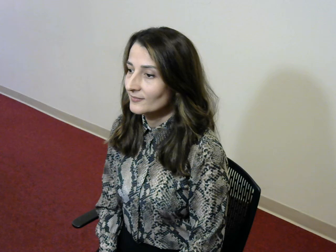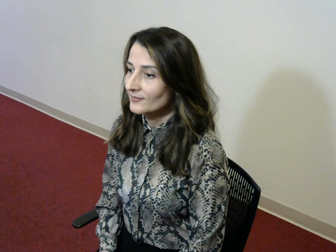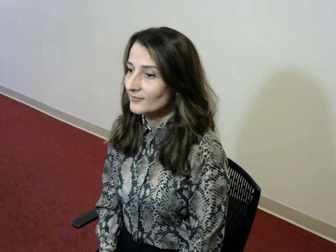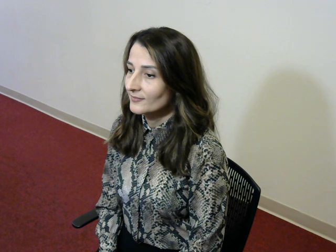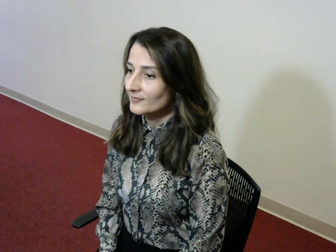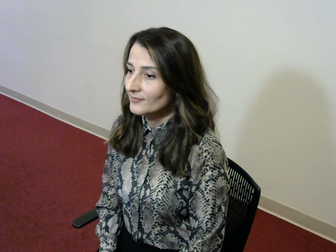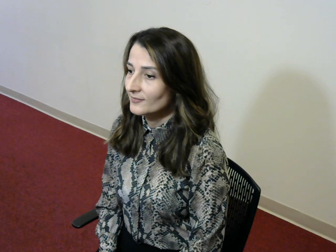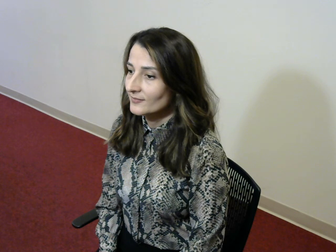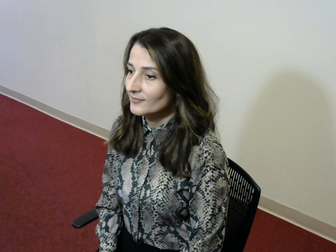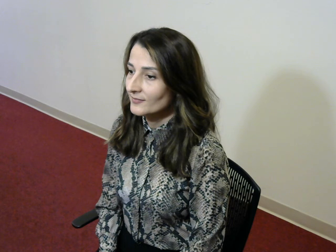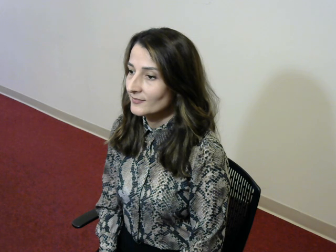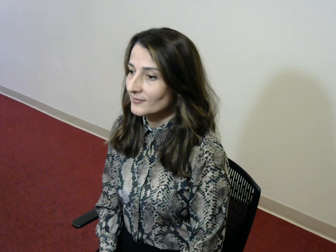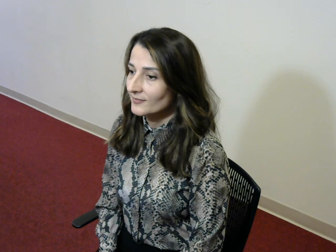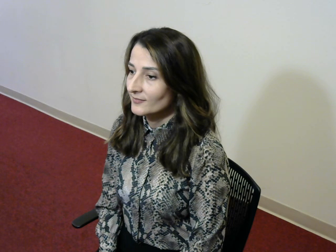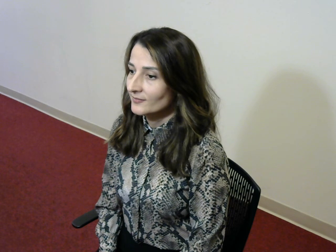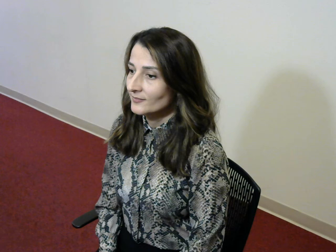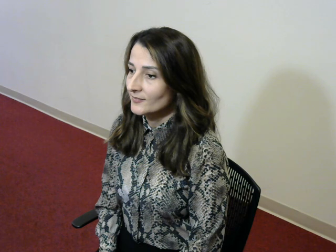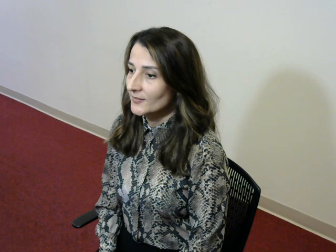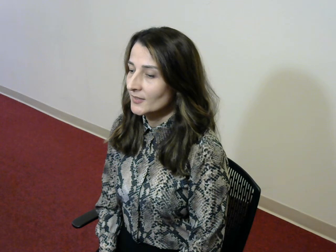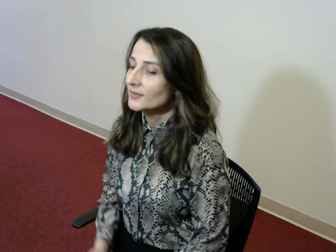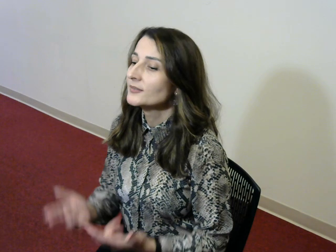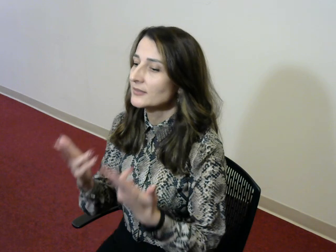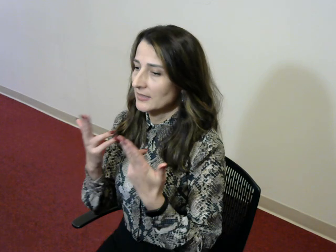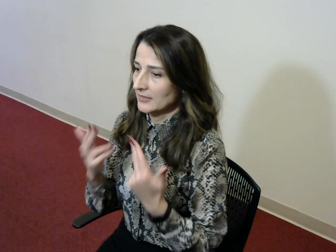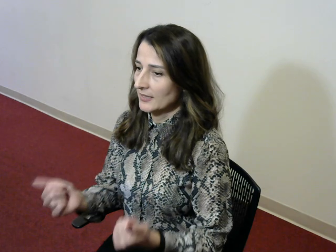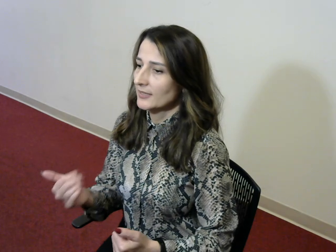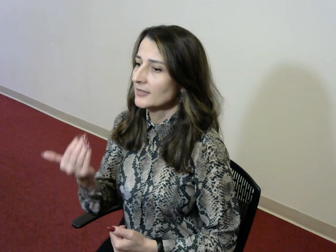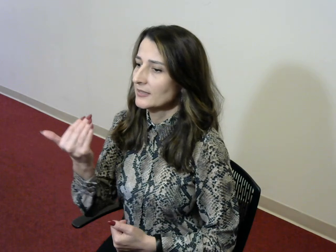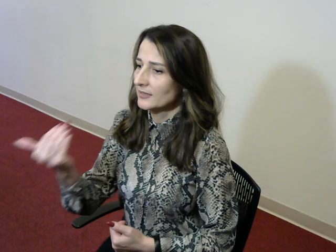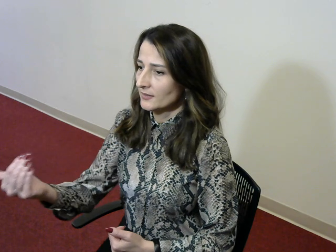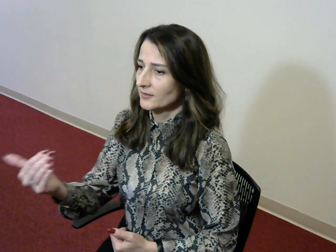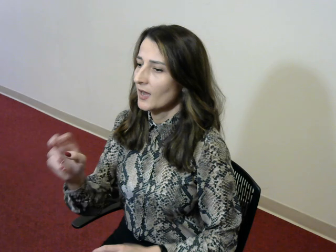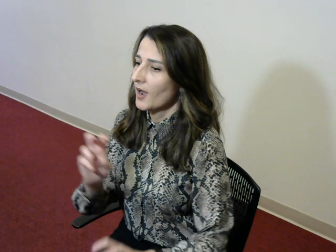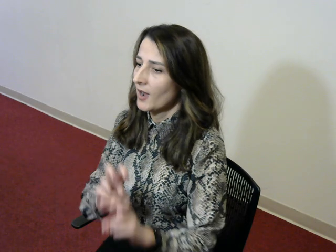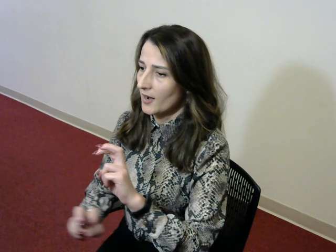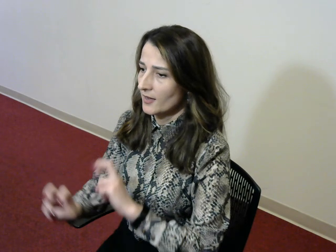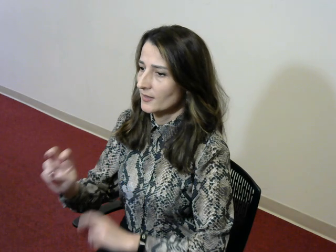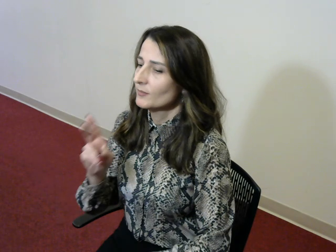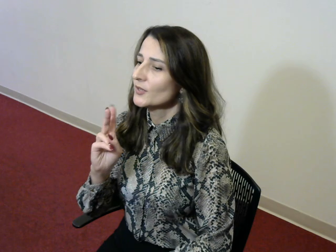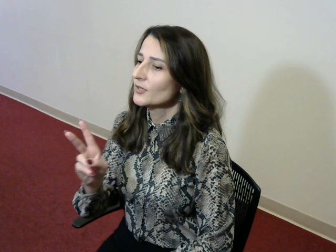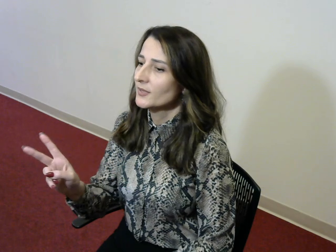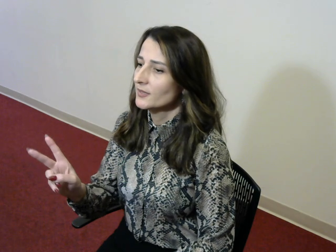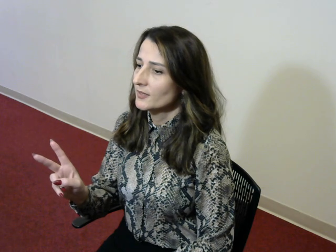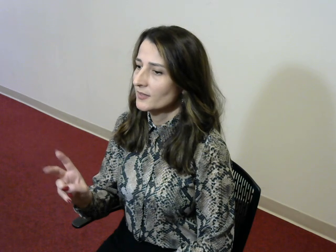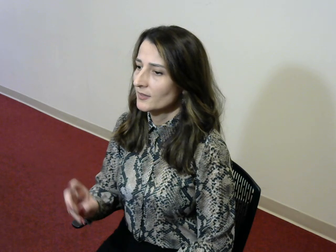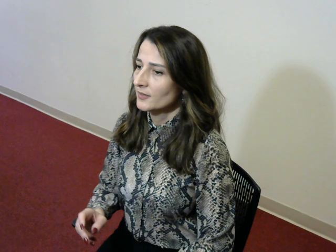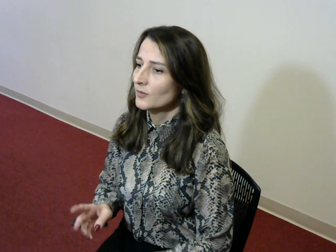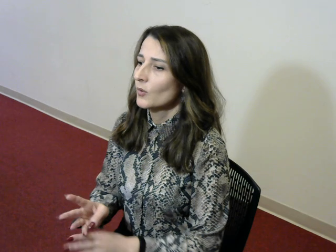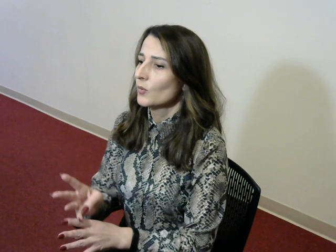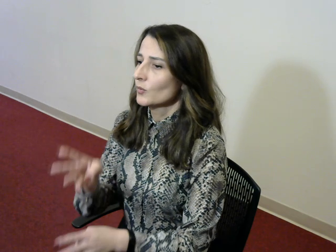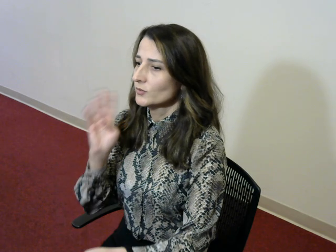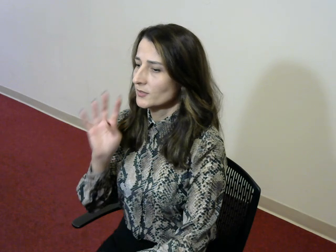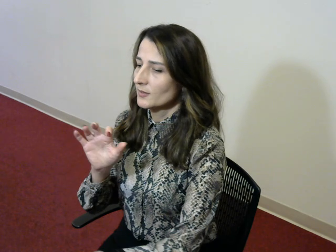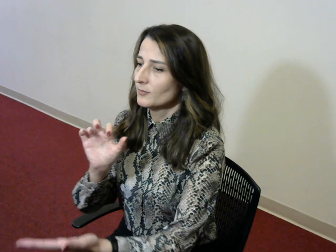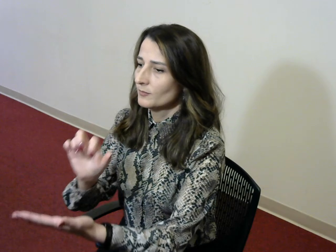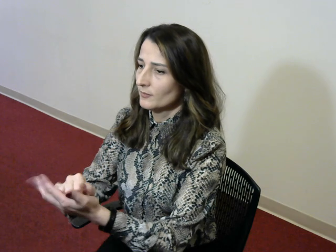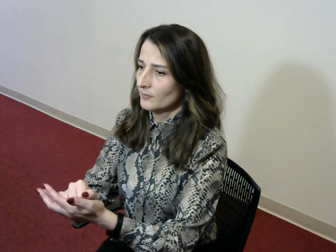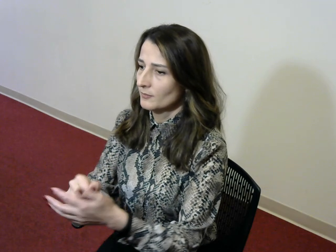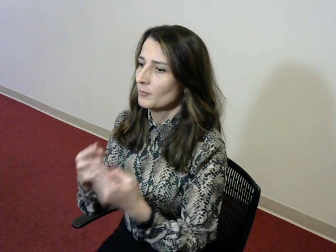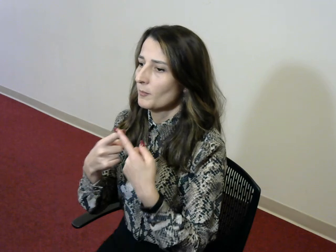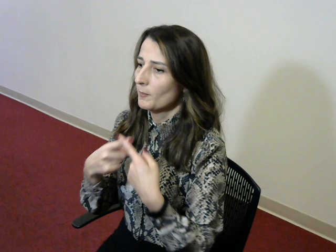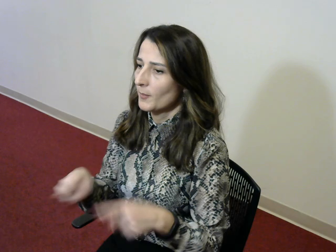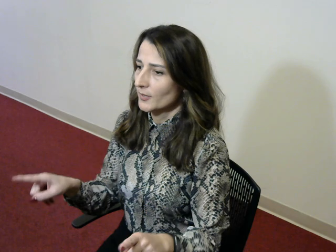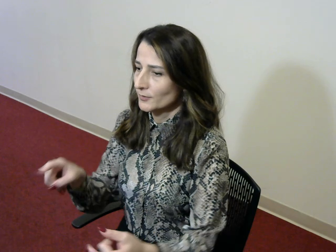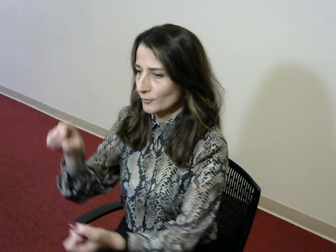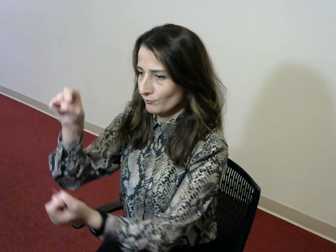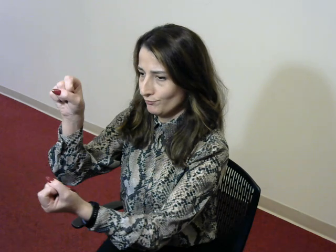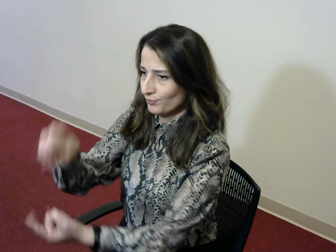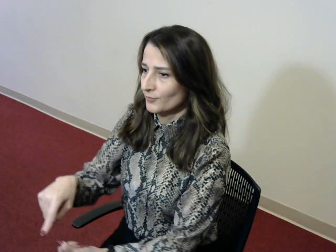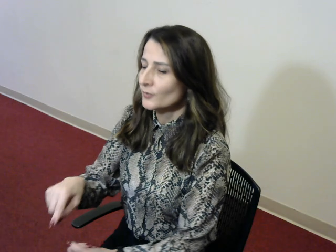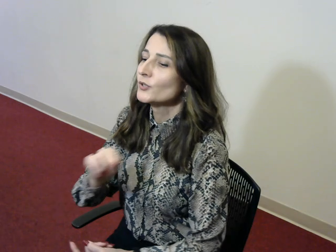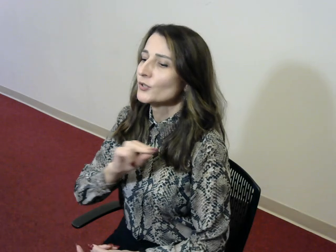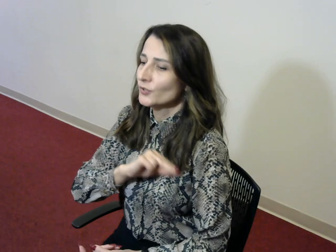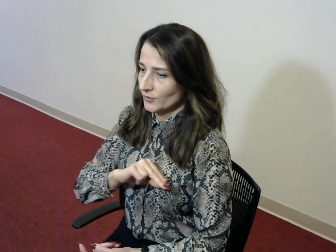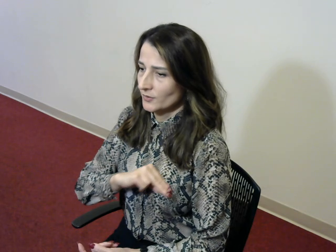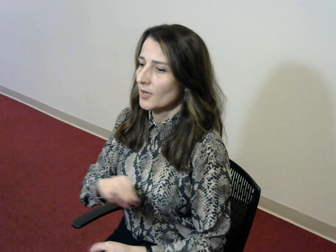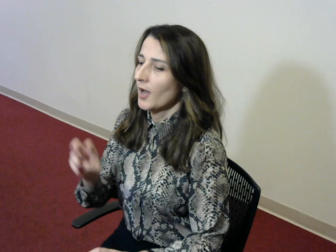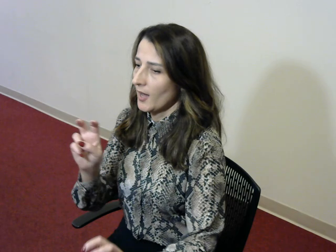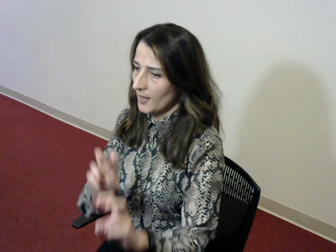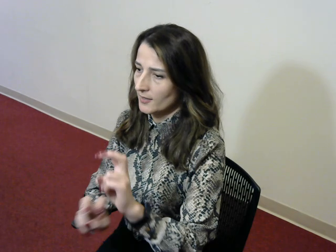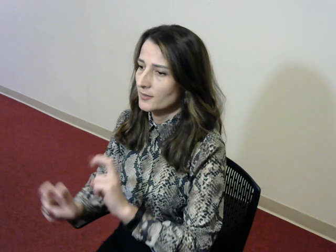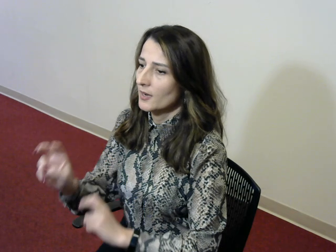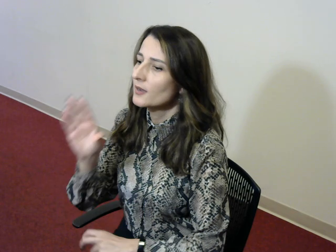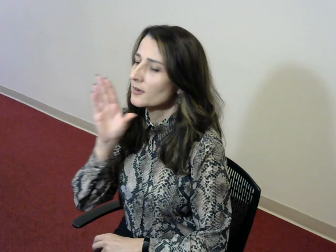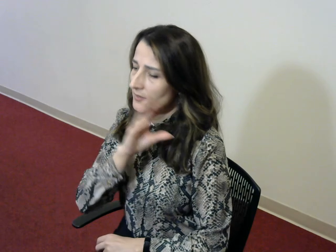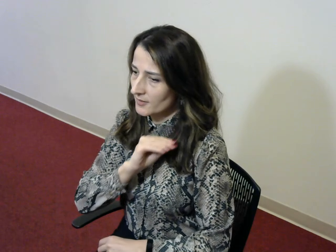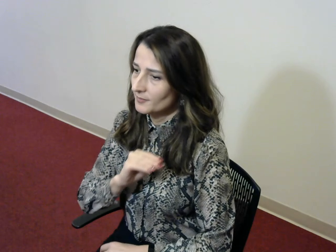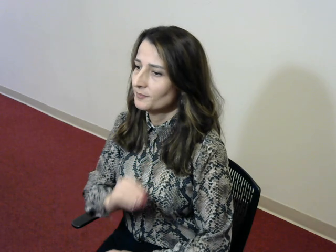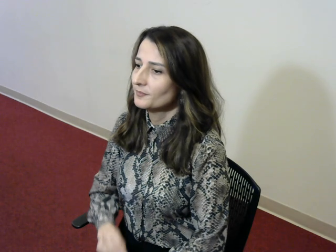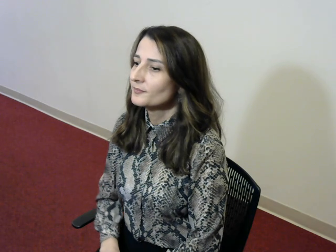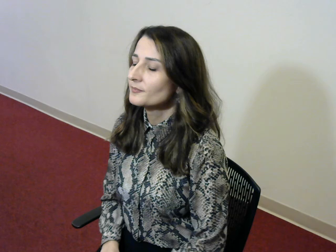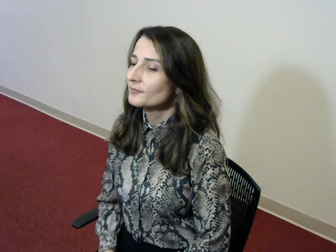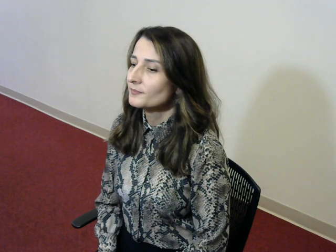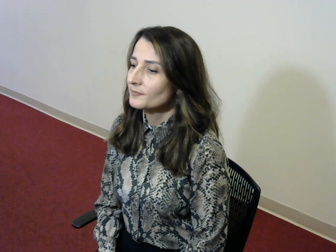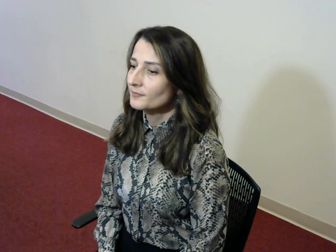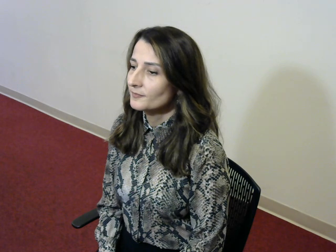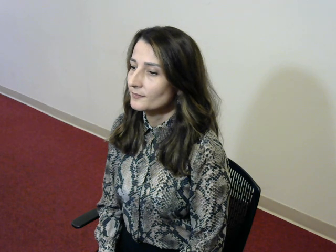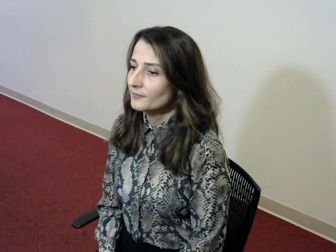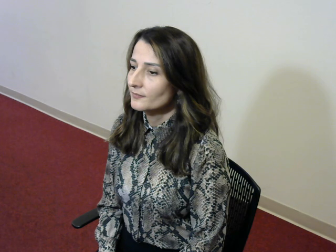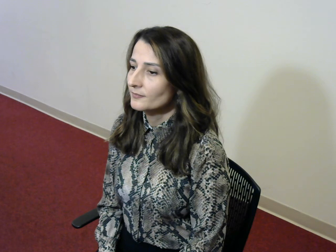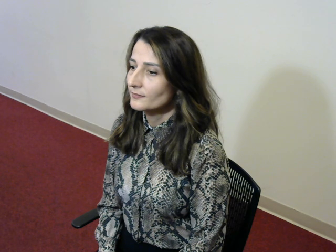Bəli, siz İş axtaran şəxs kimi növbə tutub başqa uyğun işlər axtara bilərsiniz